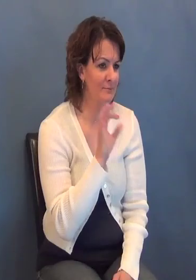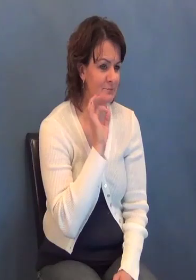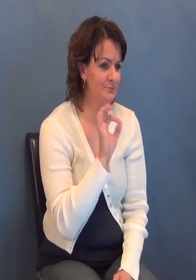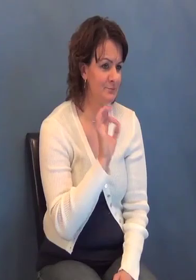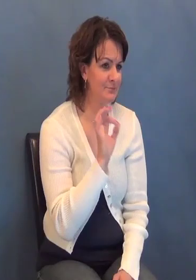Okej, okej.